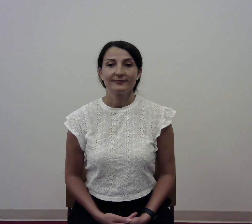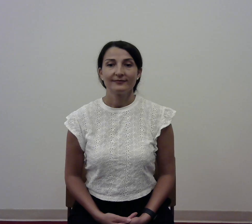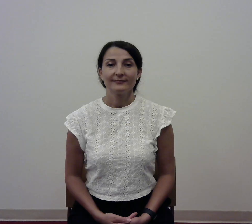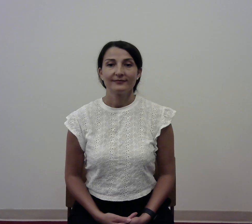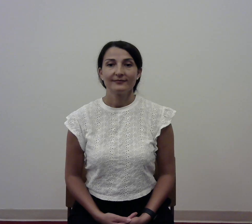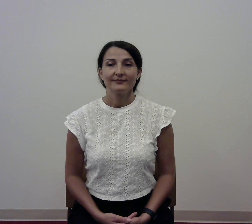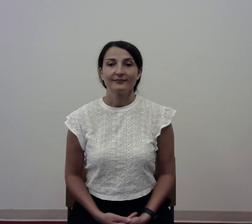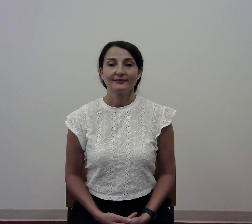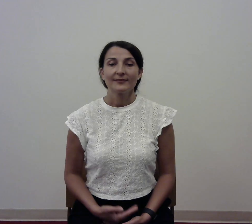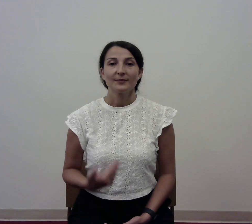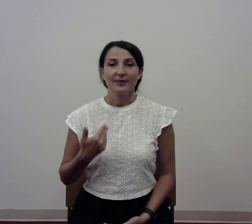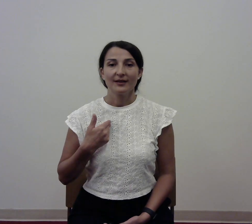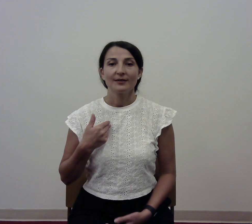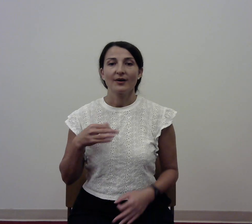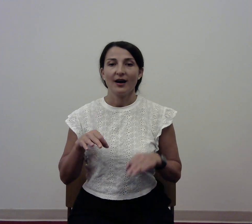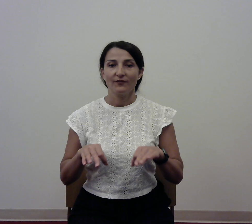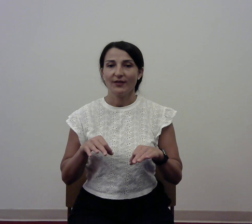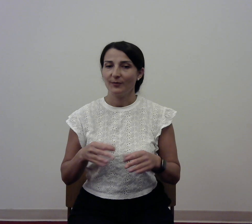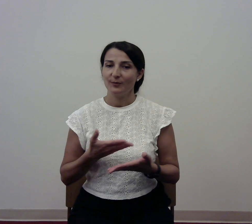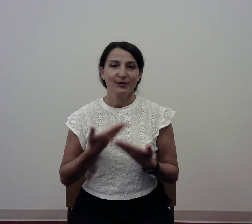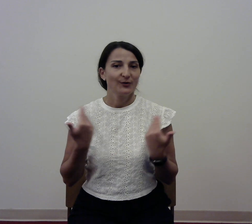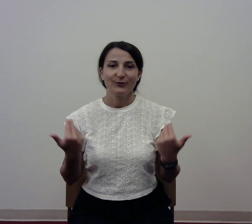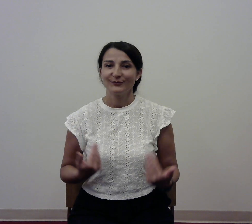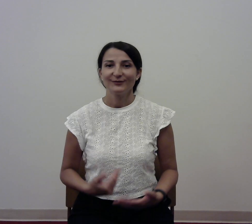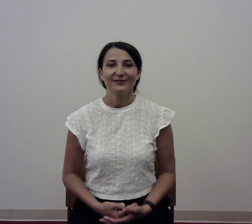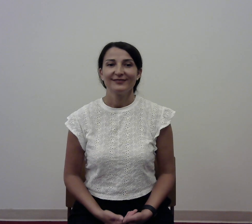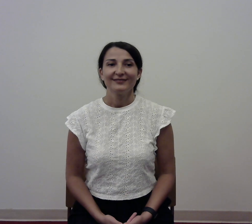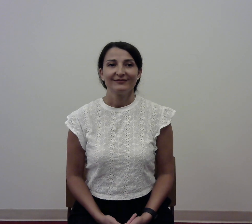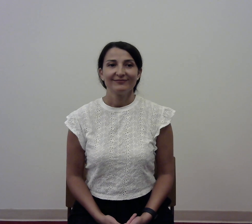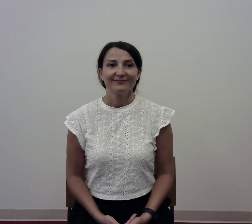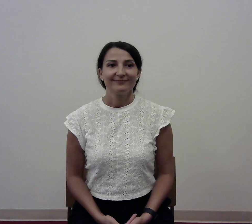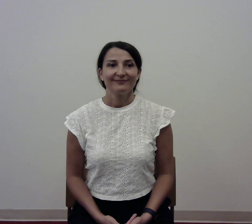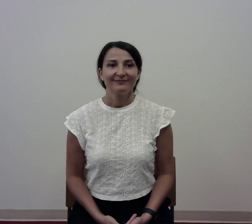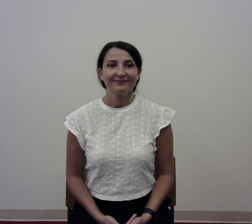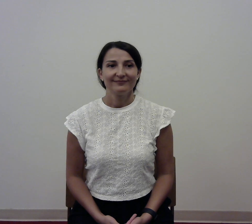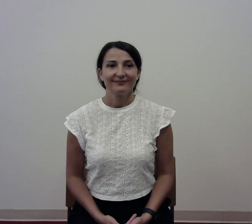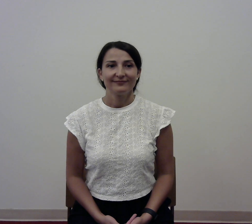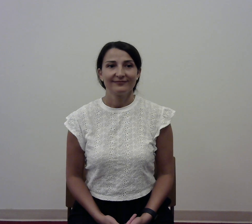Mənim avtomobilim yoxdur